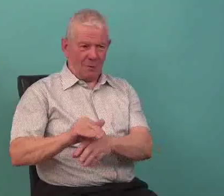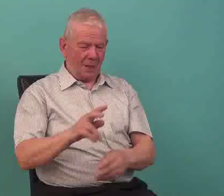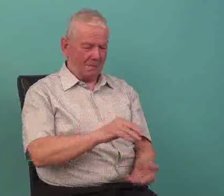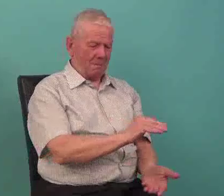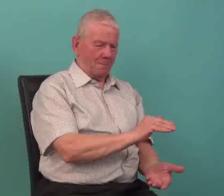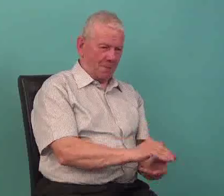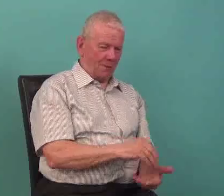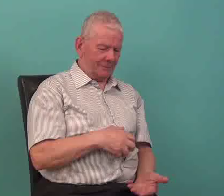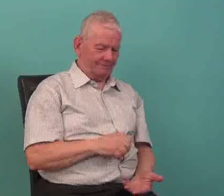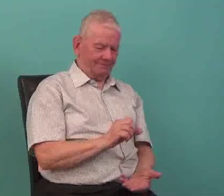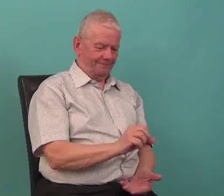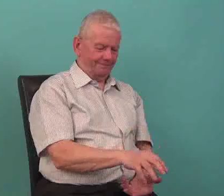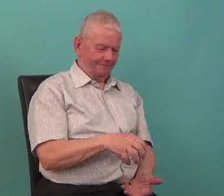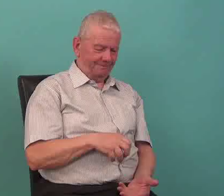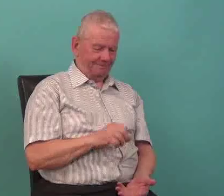W drugim jest mało i tam dokłada gruszek.